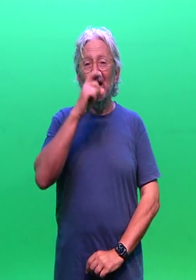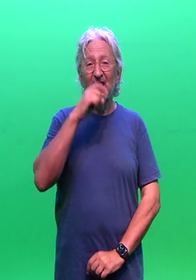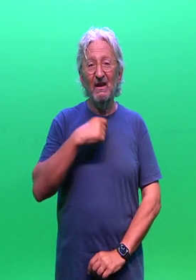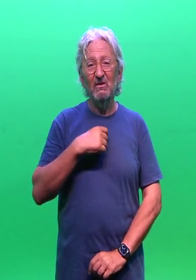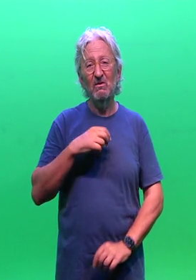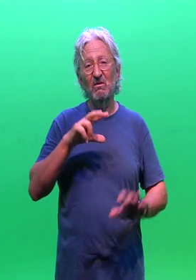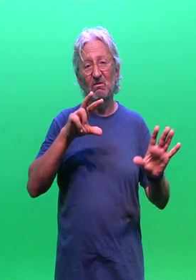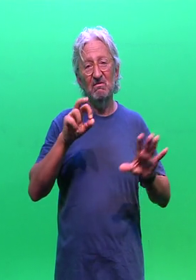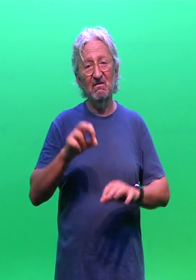Tinc vuitanta anys, uf.